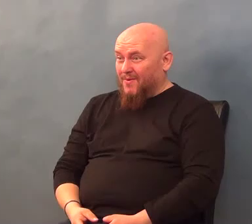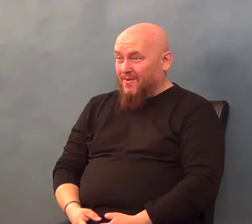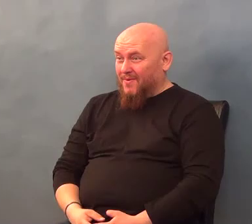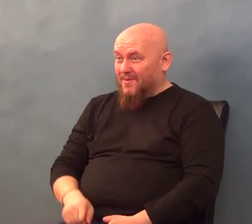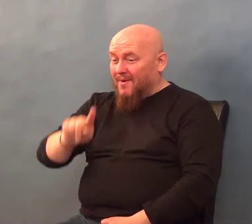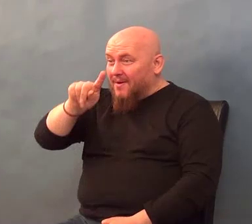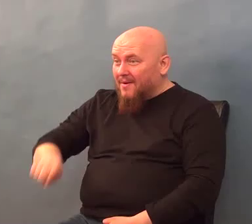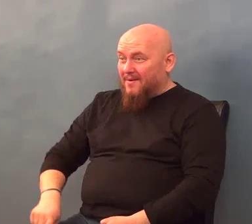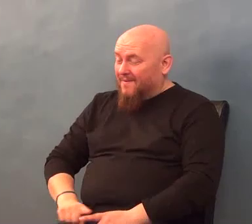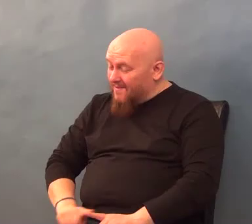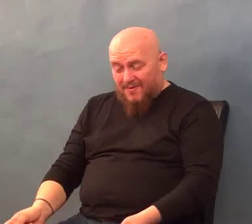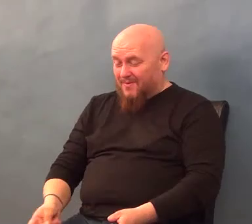Skreślony znak, to znaczy, że nie wolno.